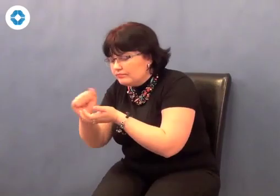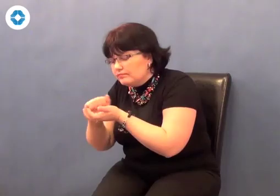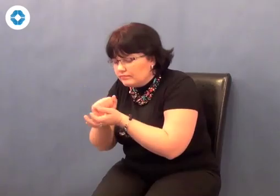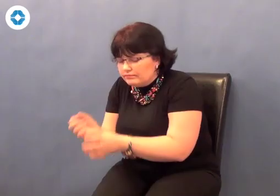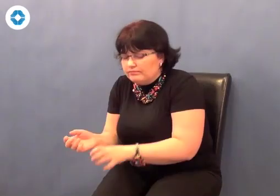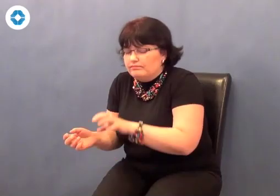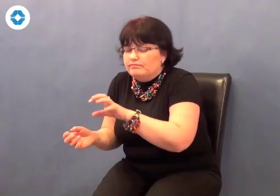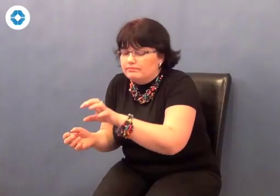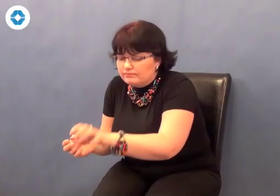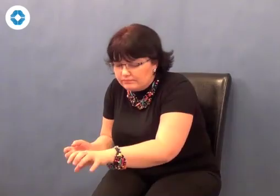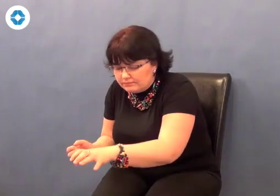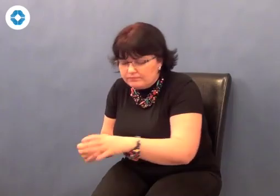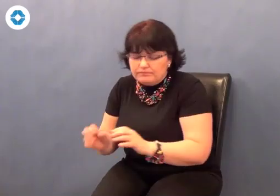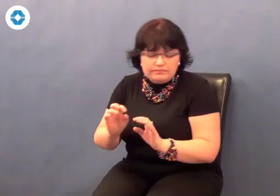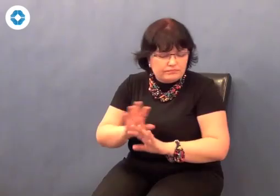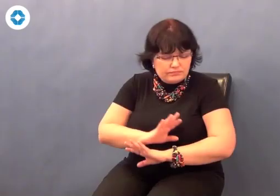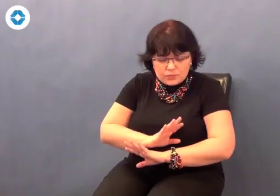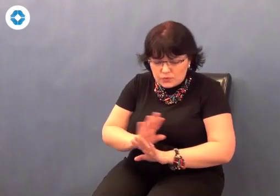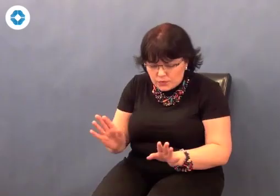Odkłada gruszkę do kosza, kończy.